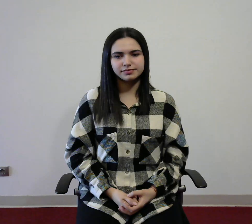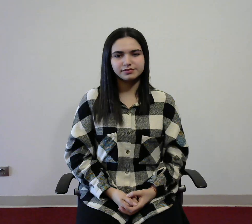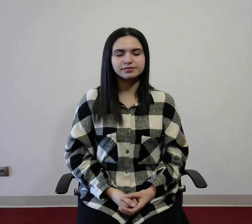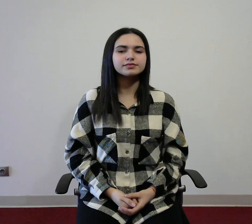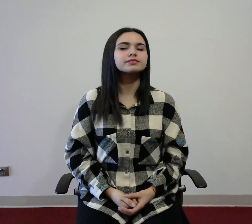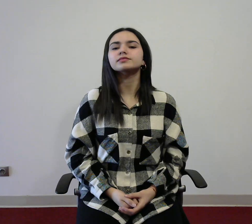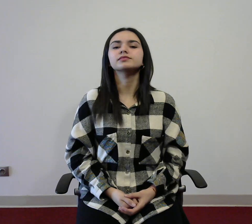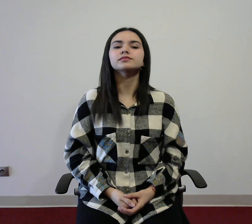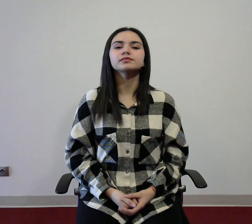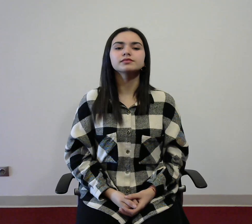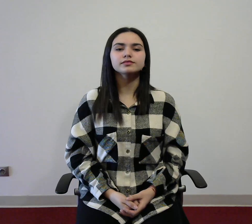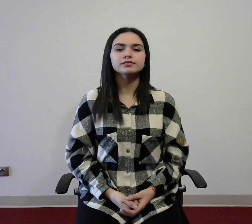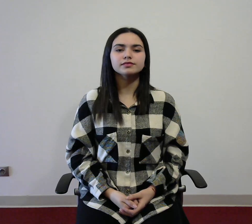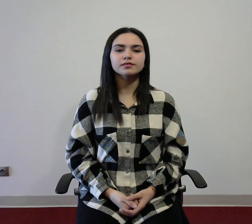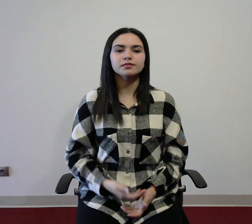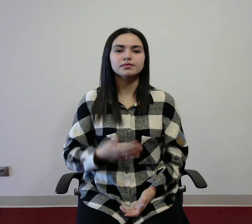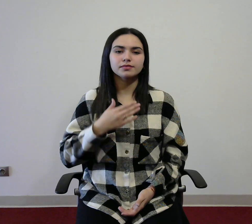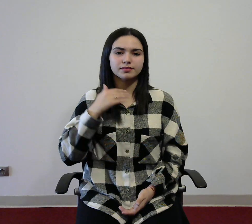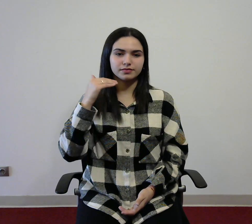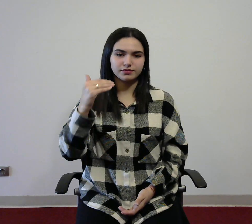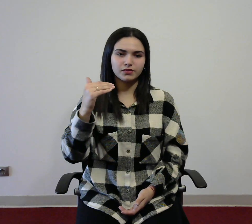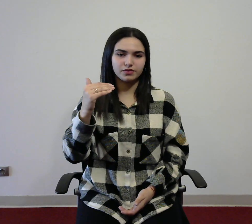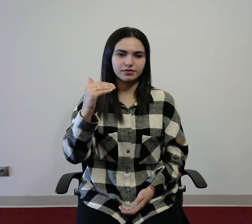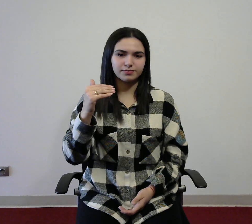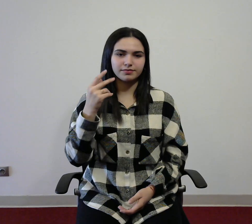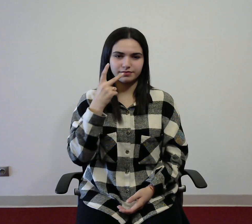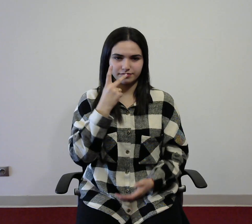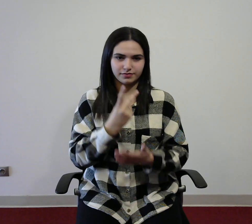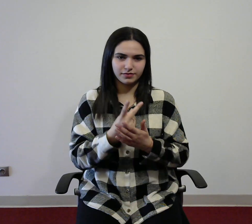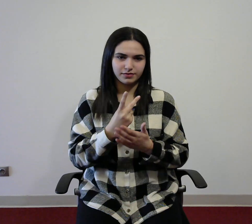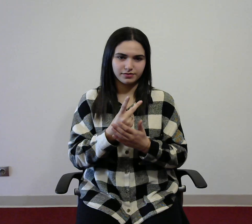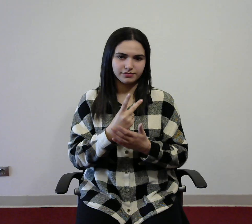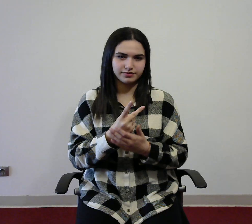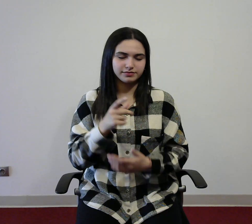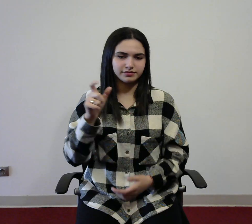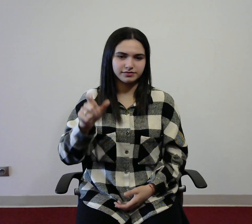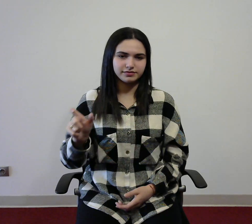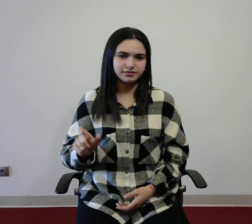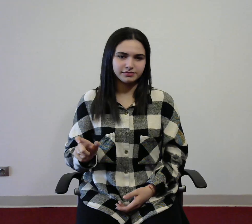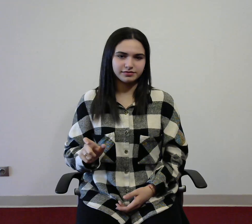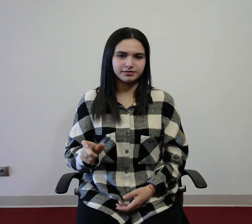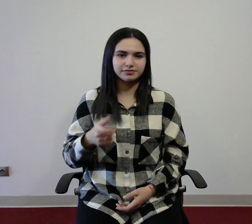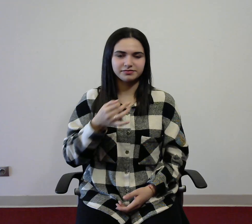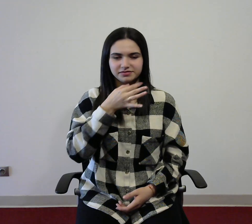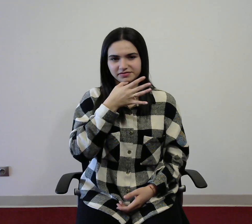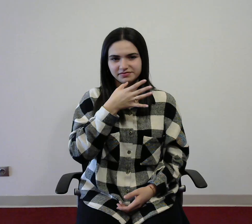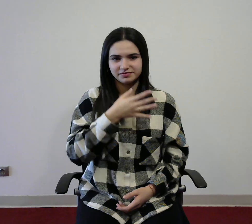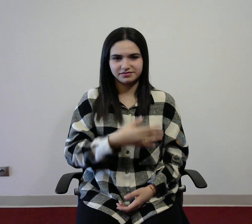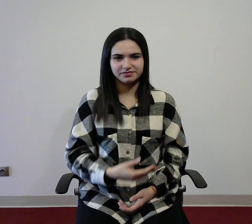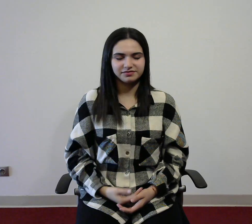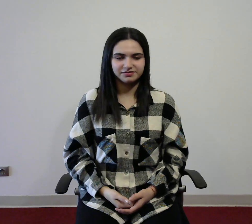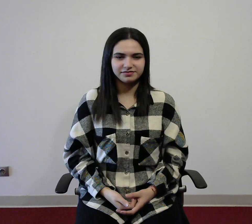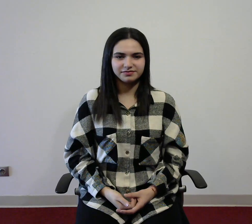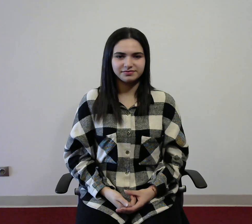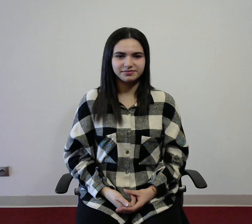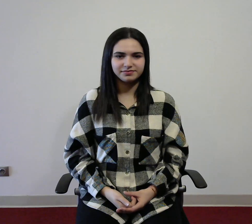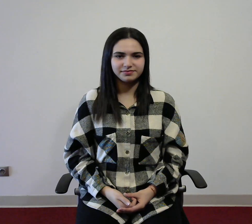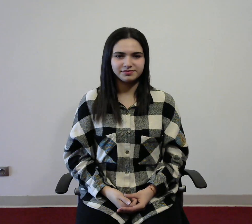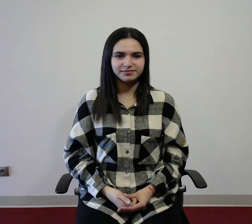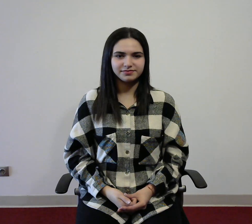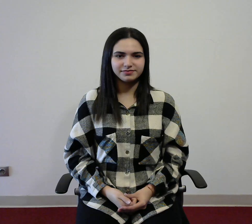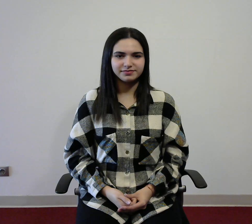Sizə göstərilən şeiri bəyəndiniz?